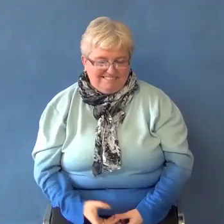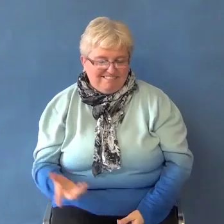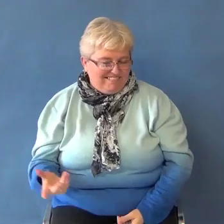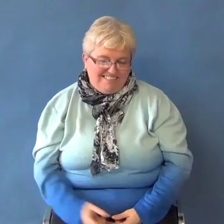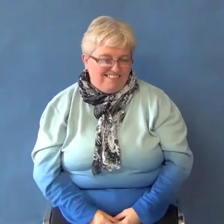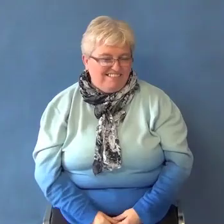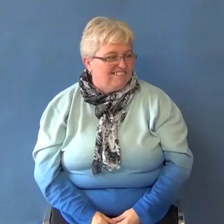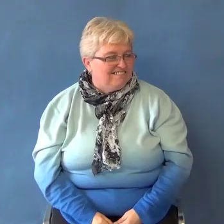Nie wiem.